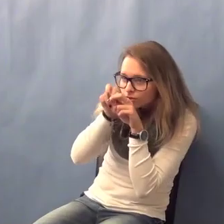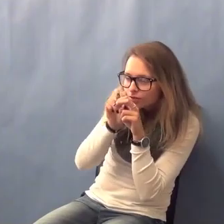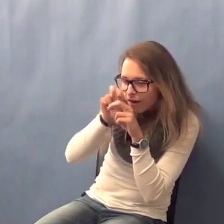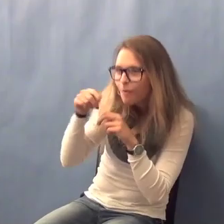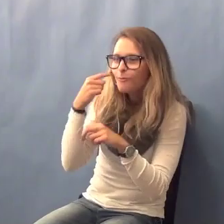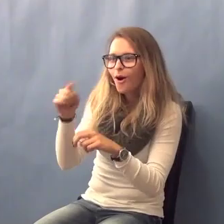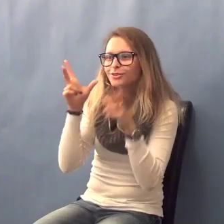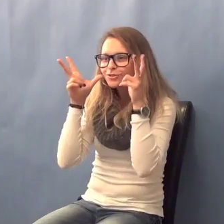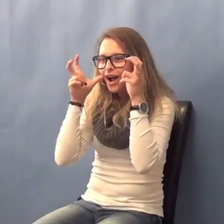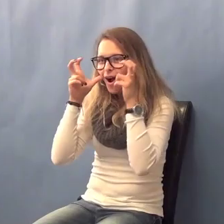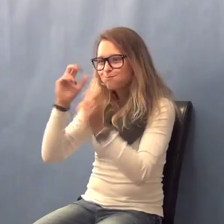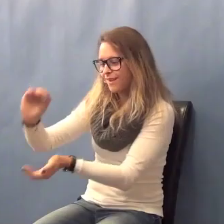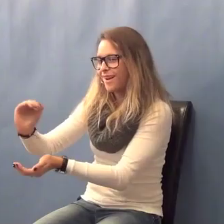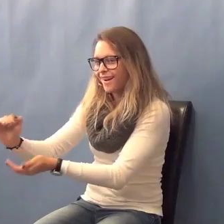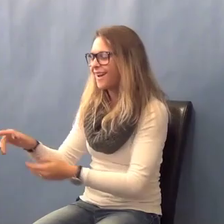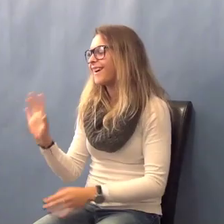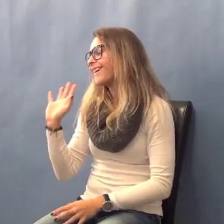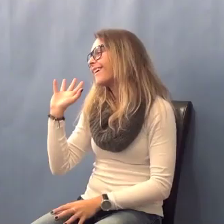Zauważyli piękne żabki.